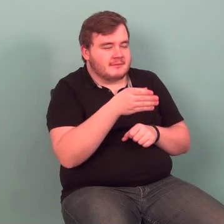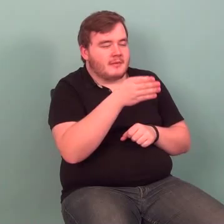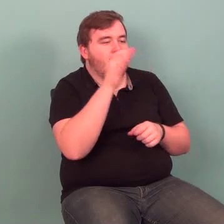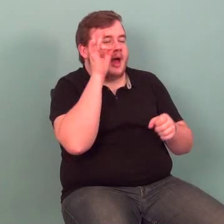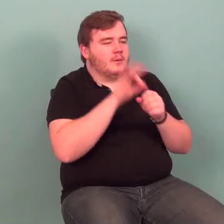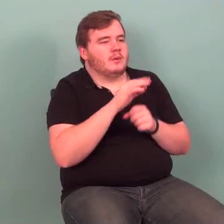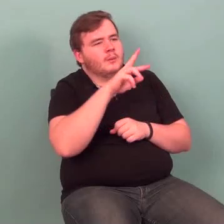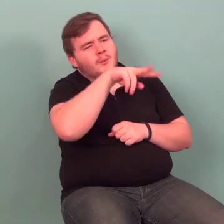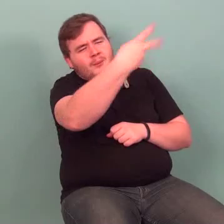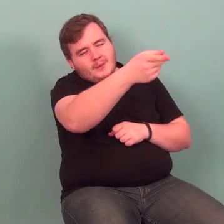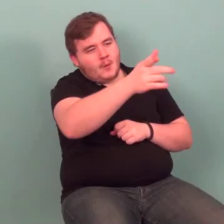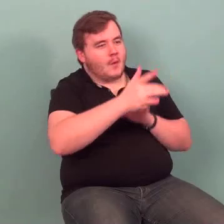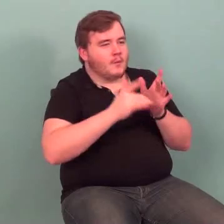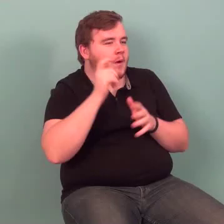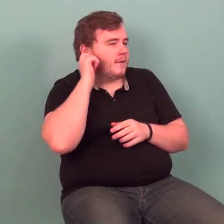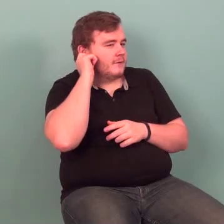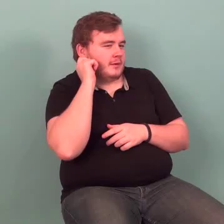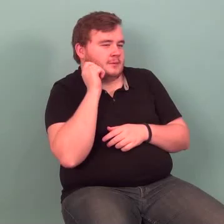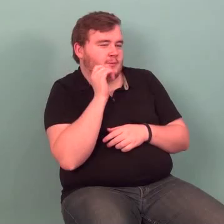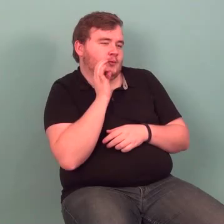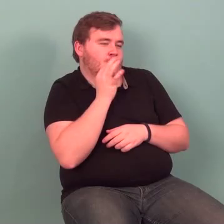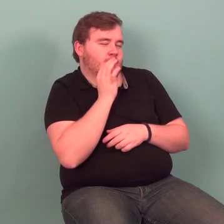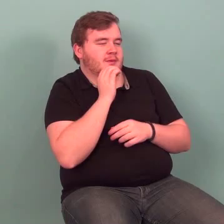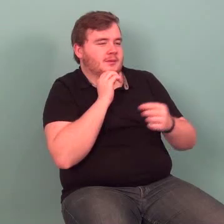Z drugiej strony nadjeżdża na rowerze młoda dziewczyna.